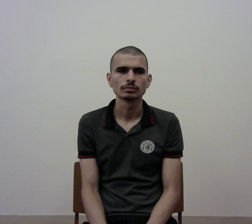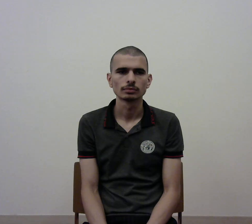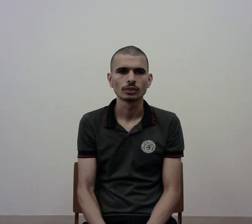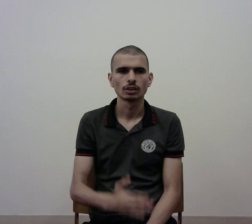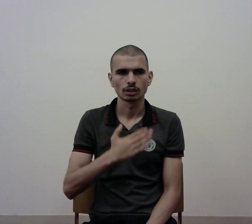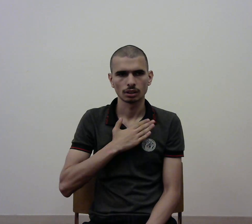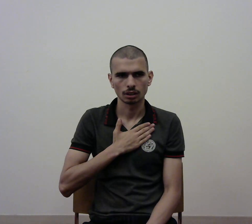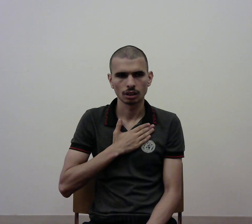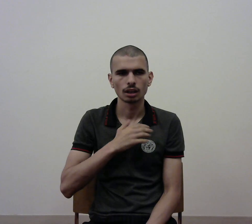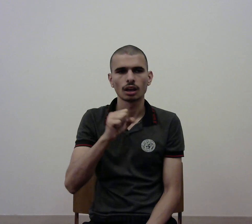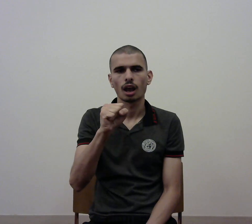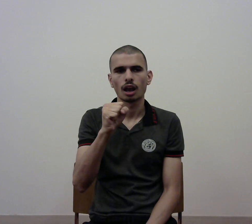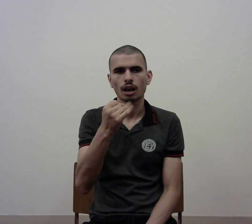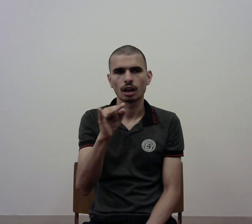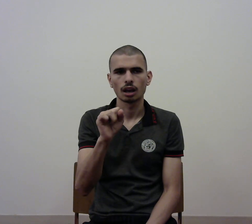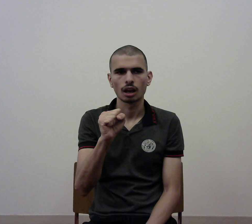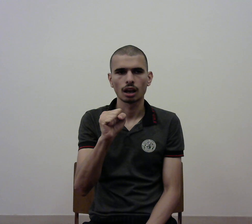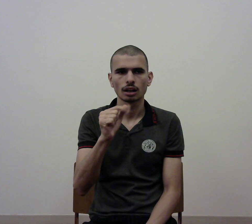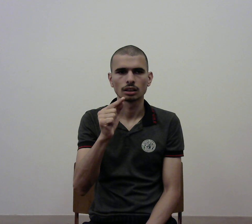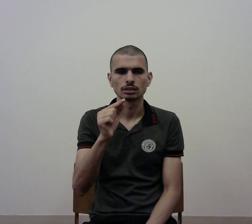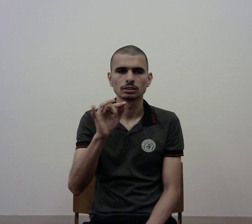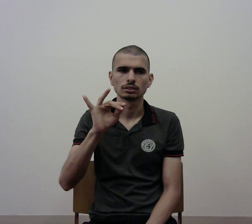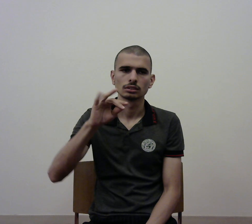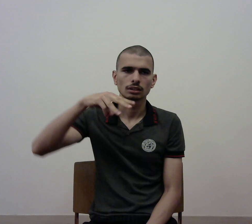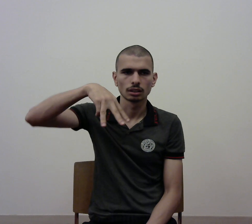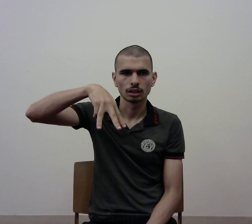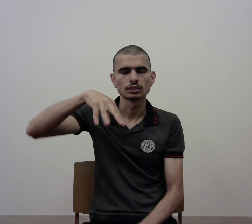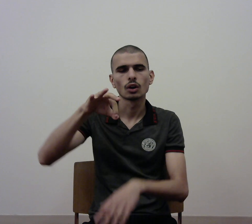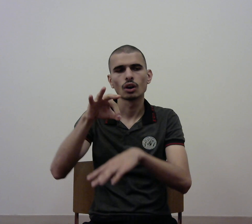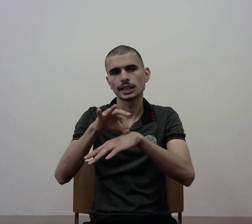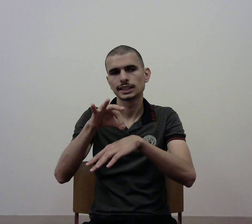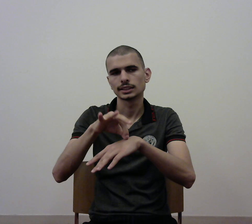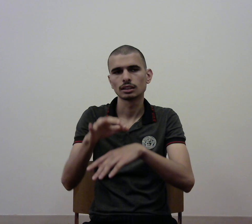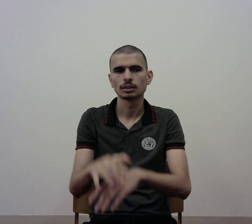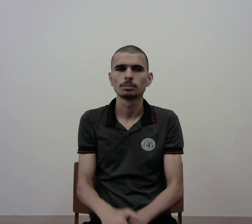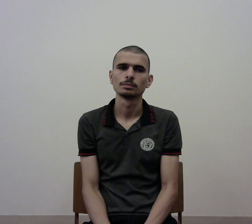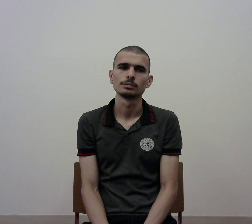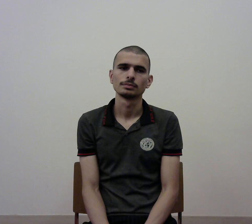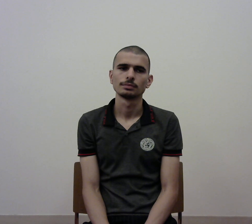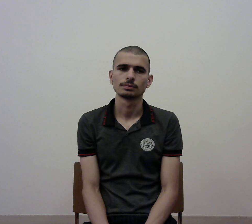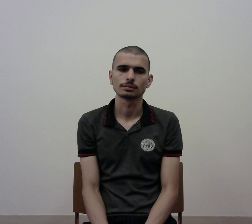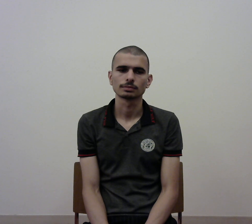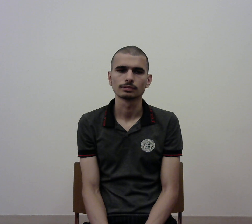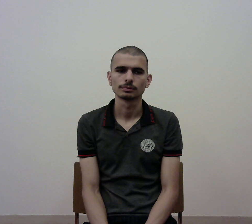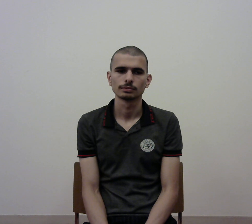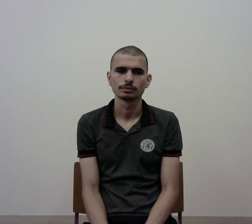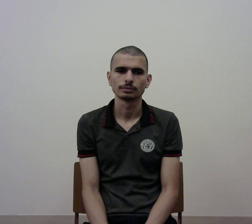Mənim ayağım ağrıyır